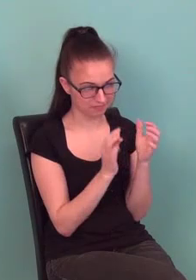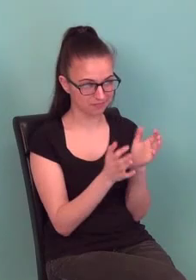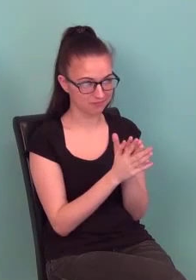Dobrze.